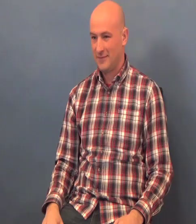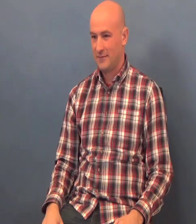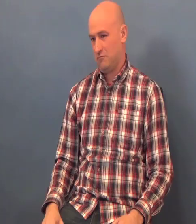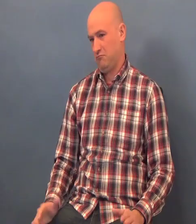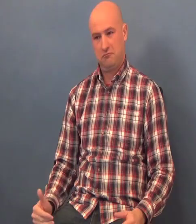Mogę.